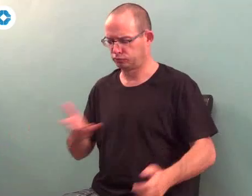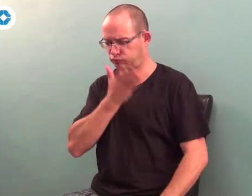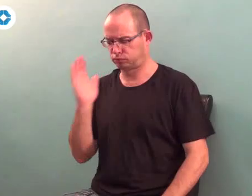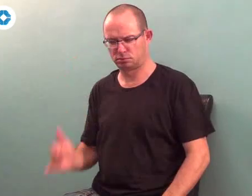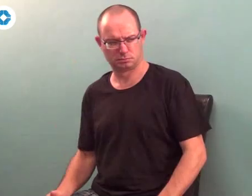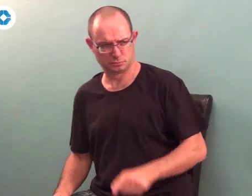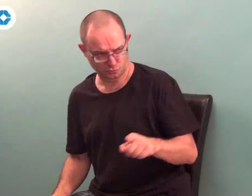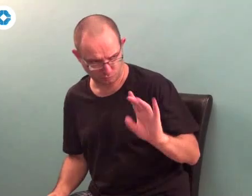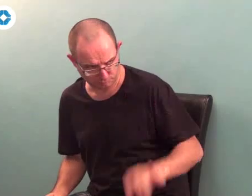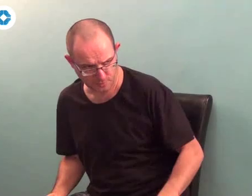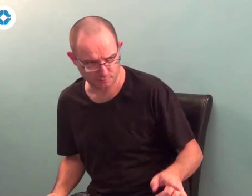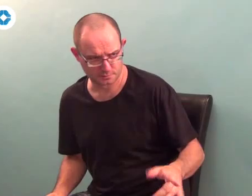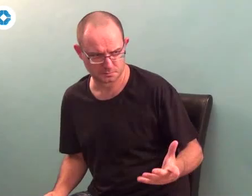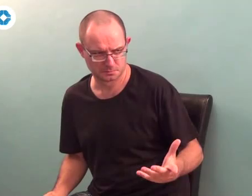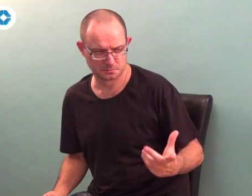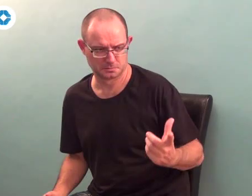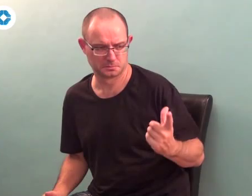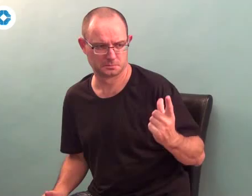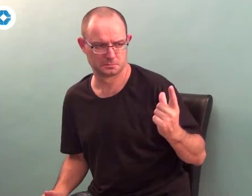A oni na pewno mają owoce i odchodzą.